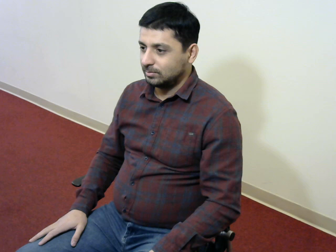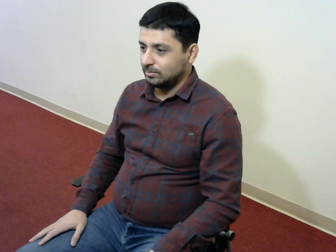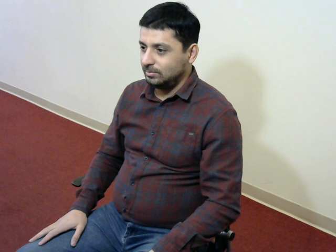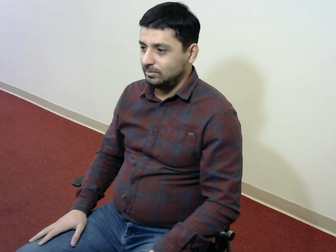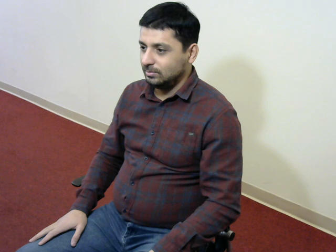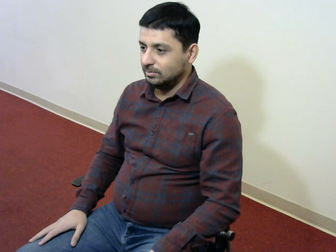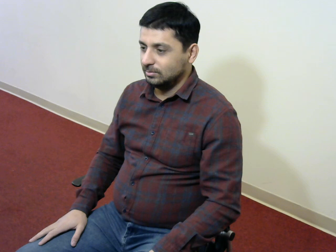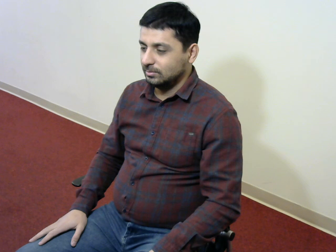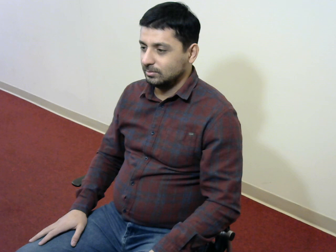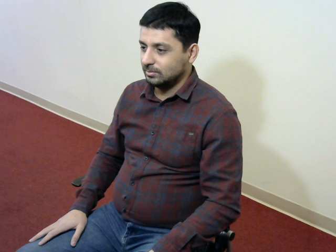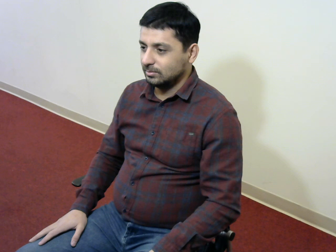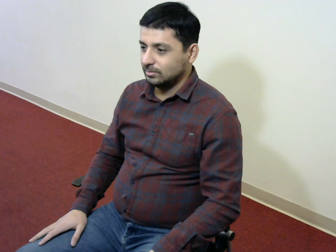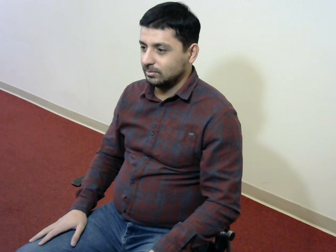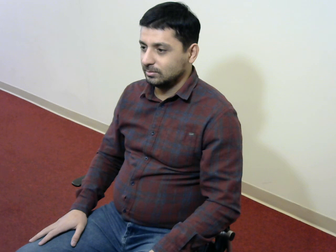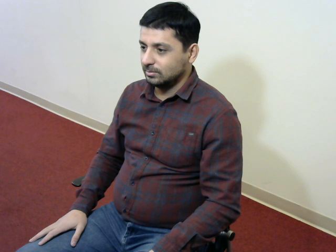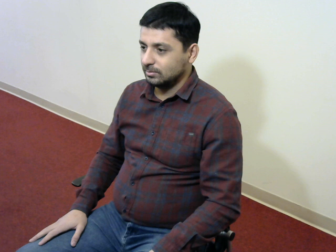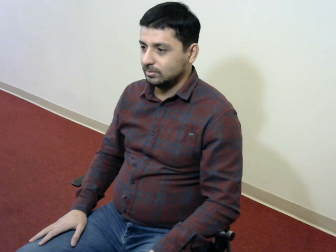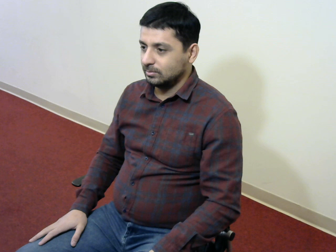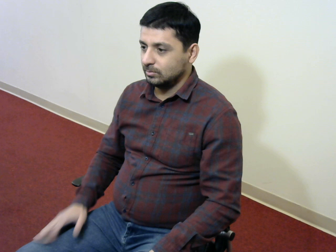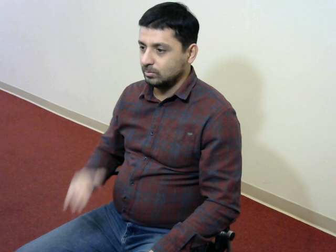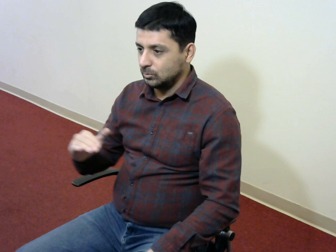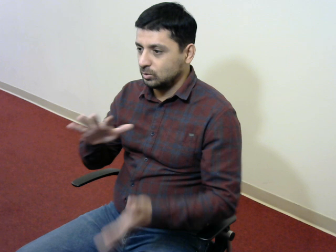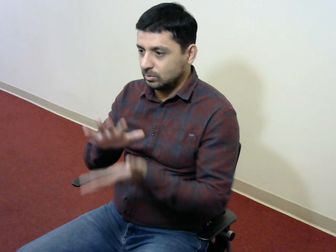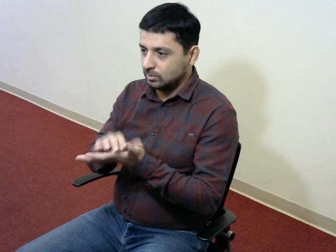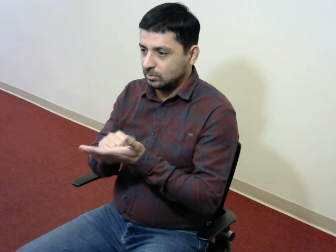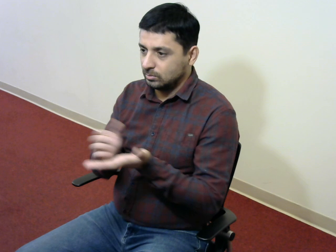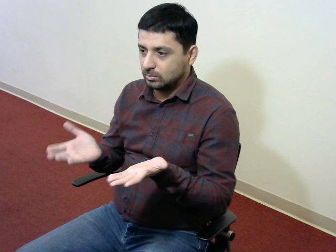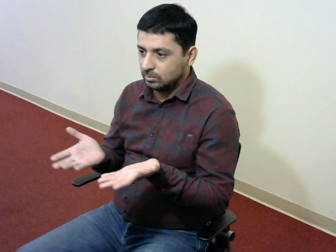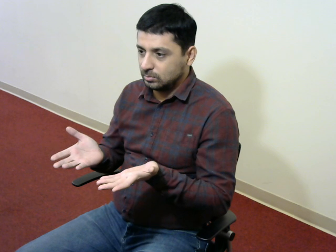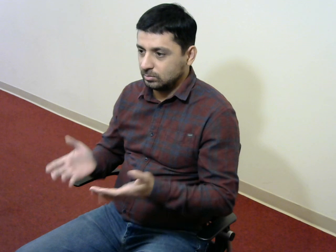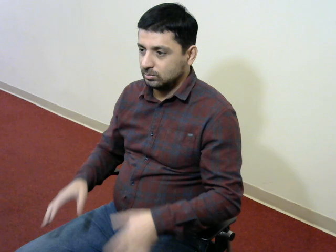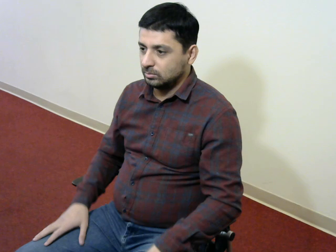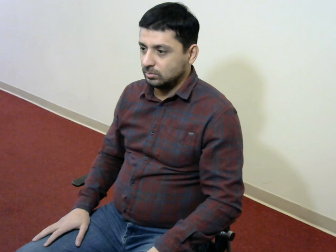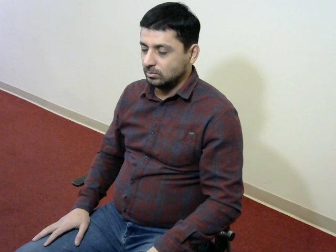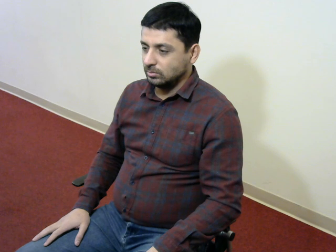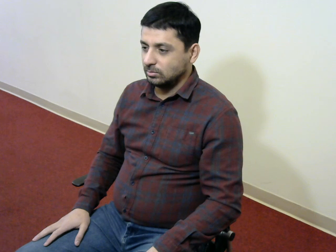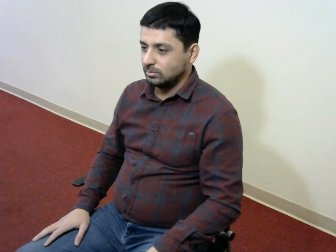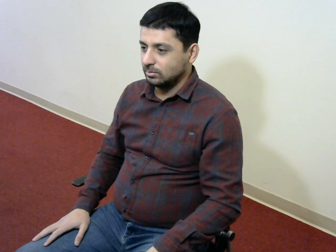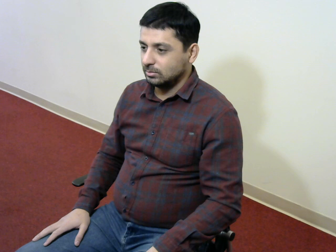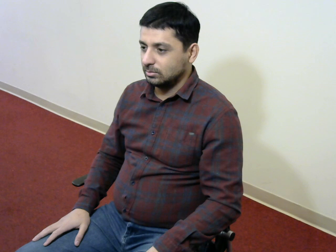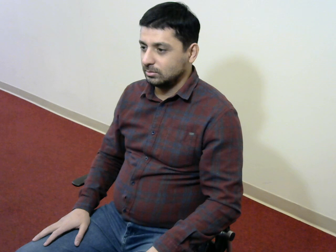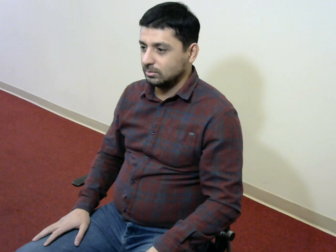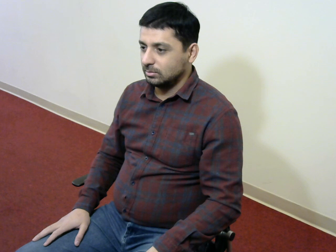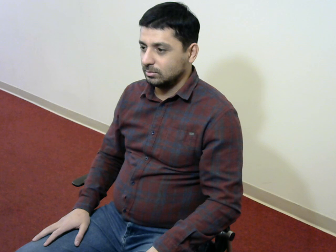Sənin ləqəbin nədir?